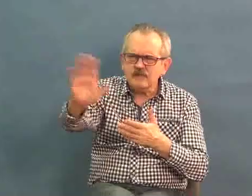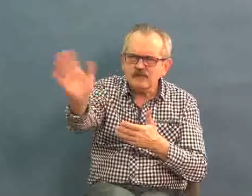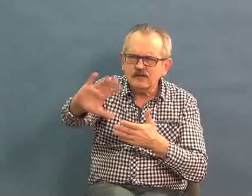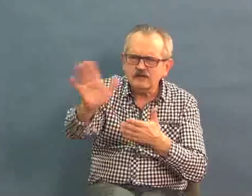Przepraszam.